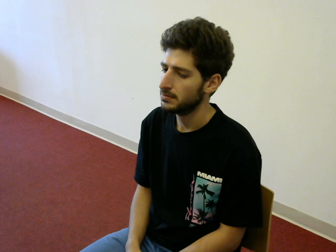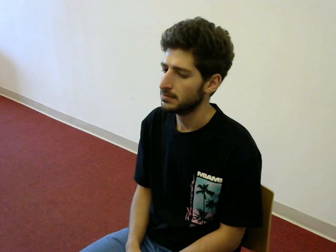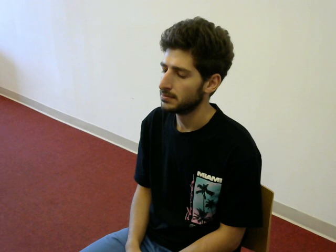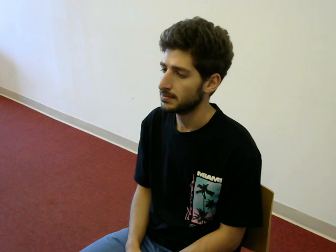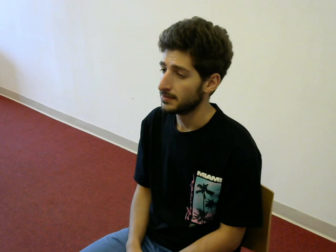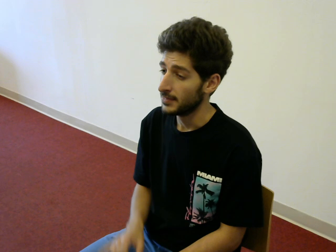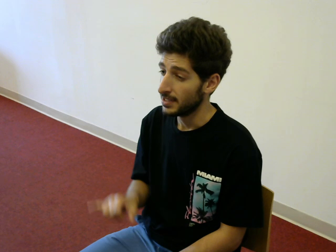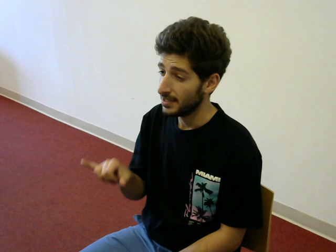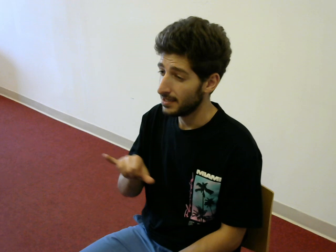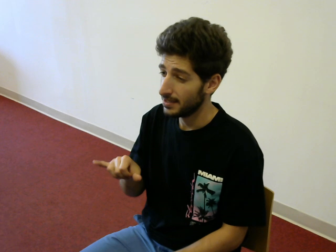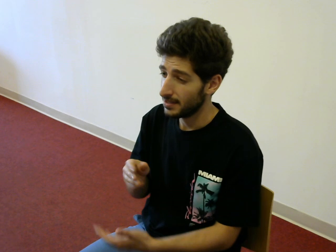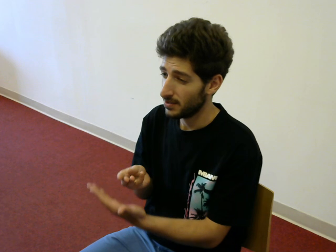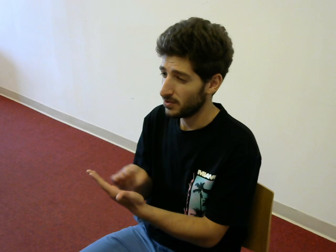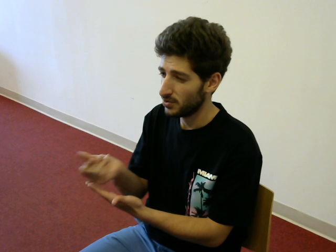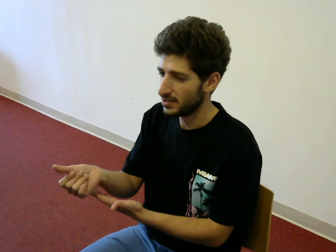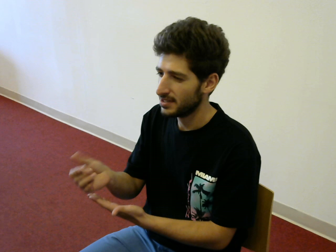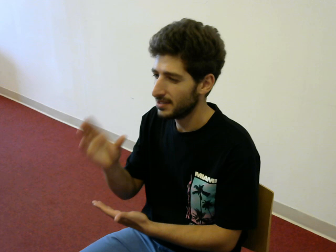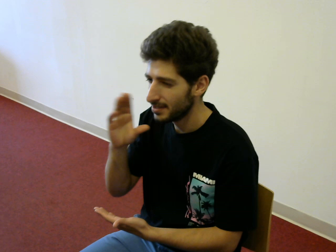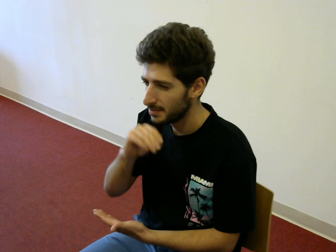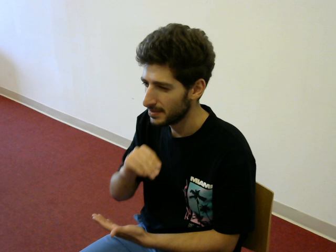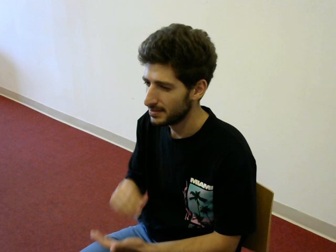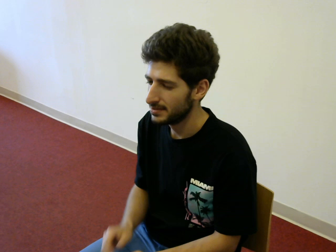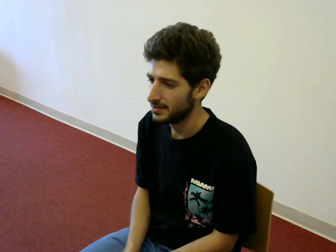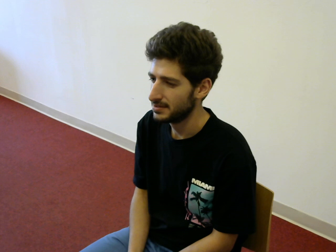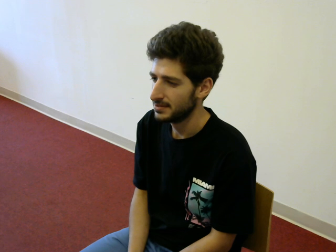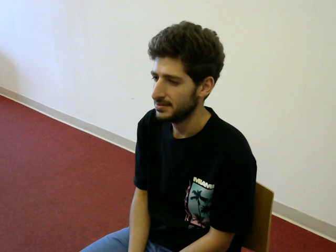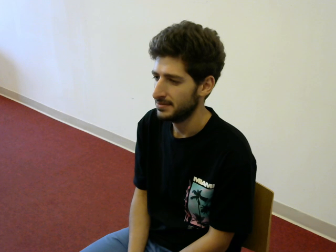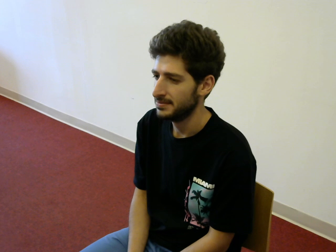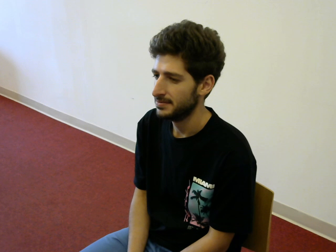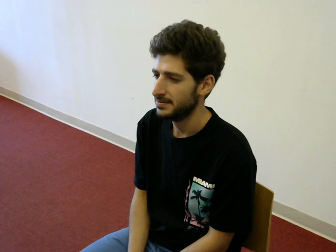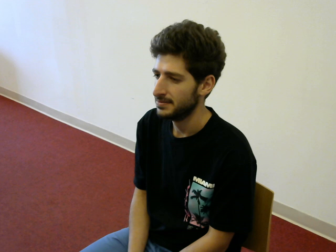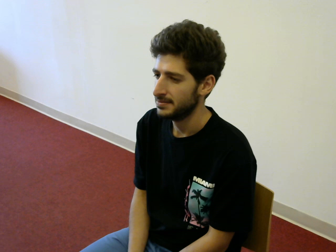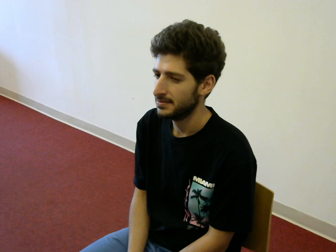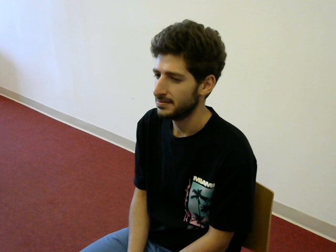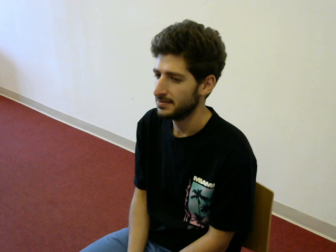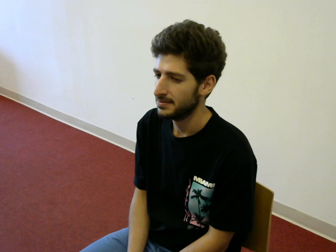Harda ödəniş edə bilərəm?